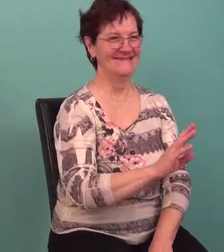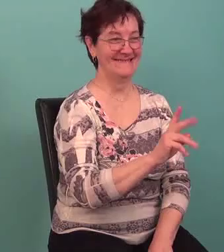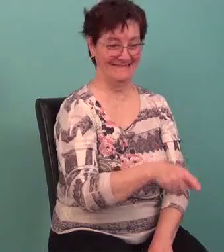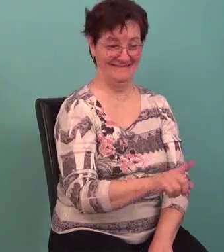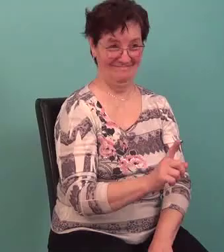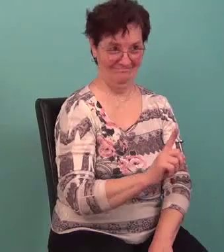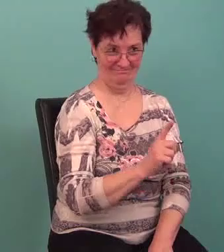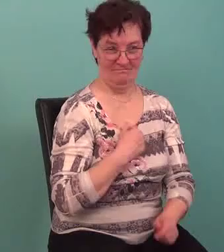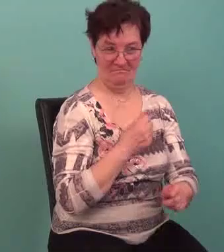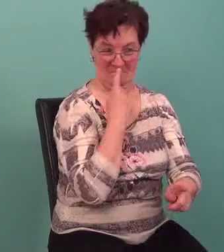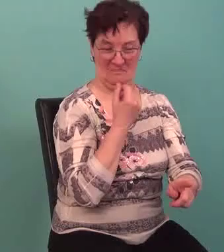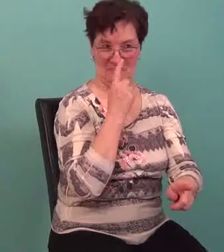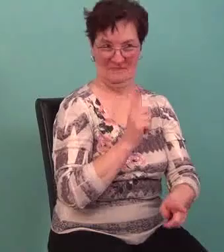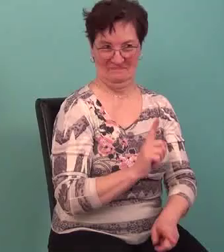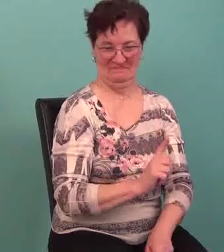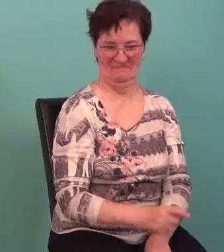To nie, bo to dla mnie coś nowego, więc nie.